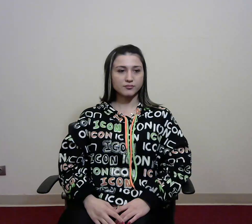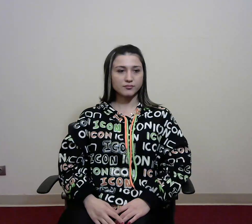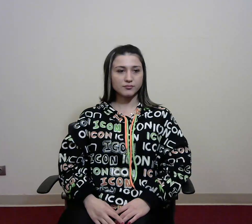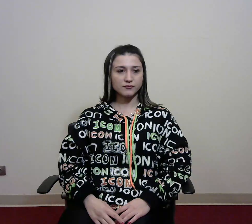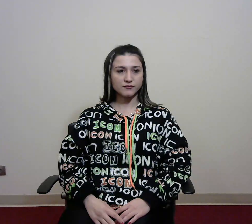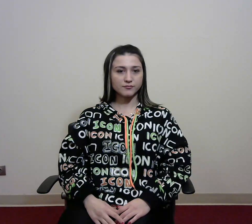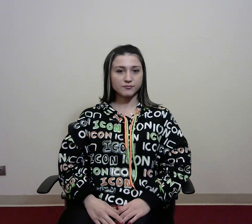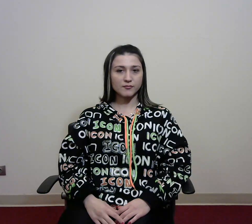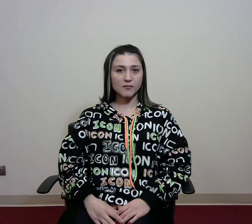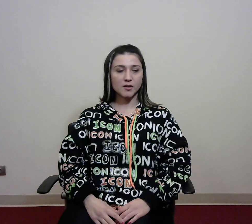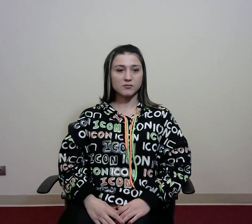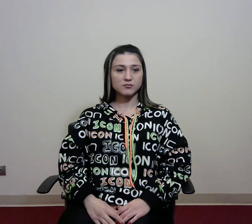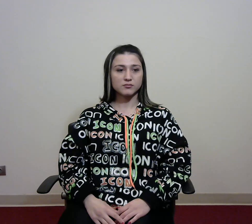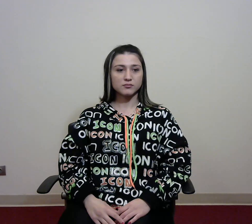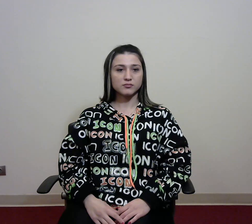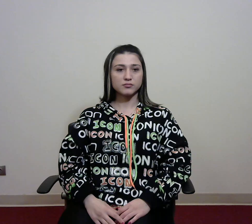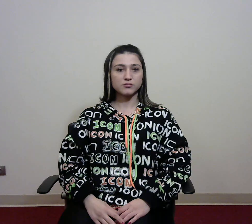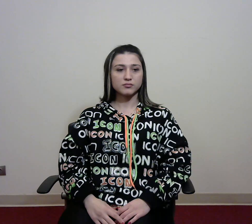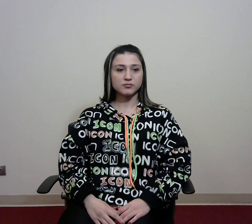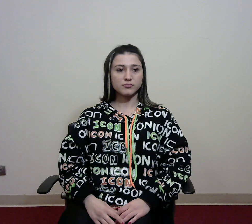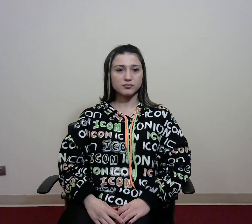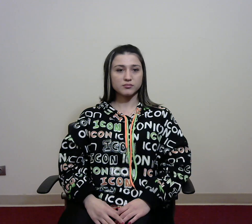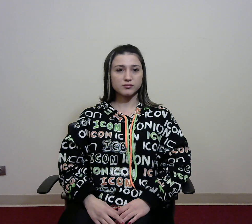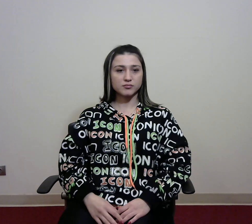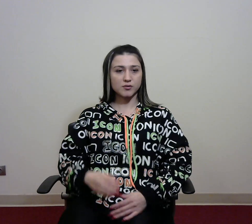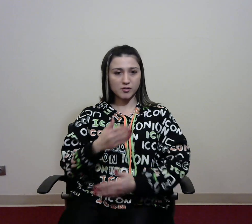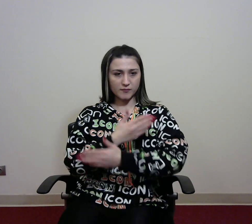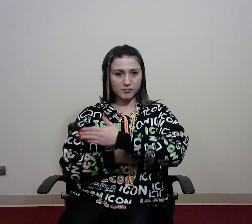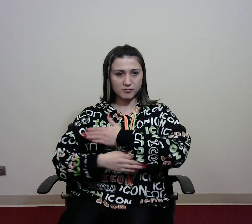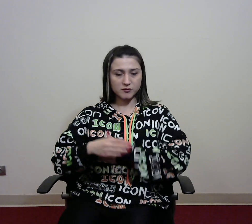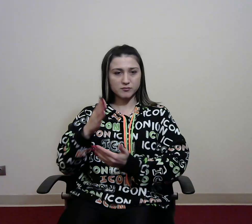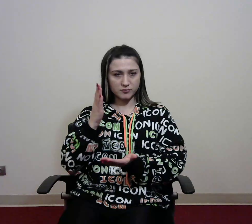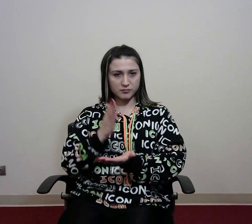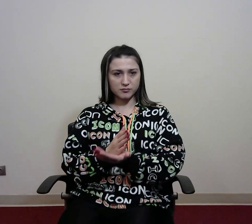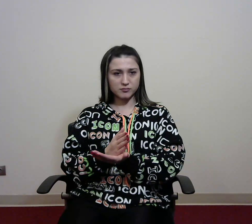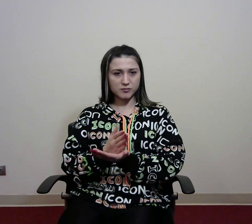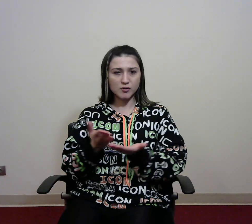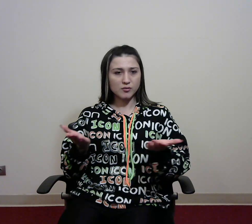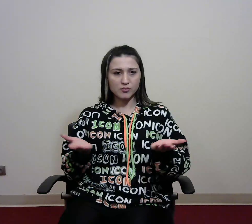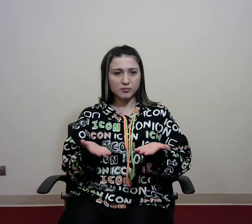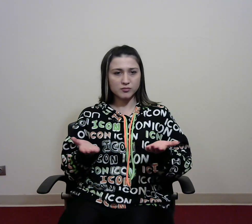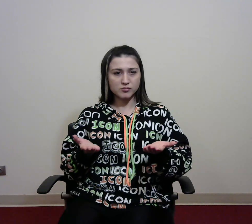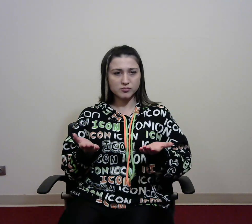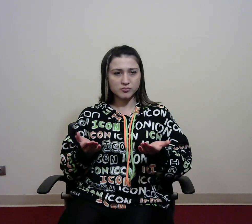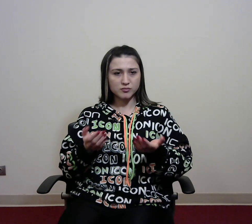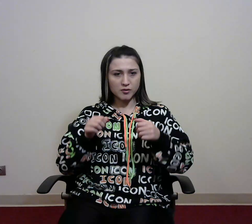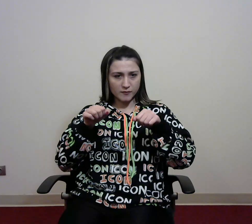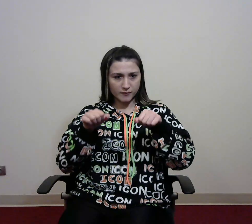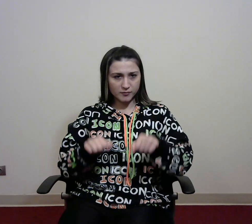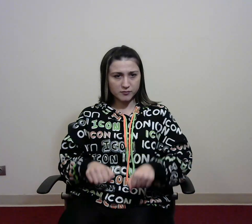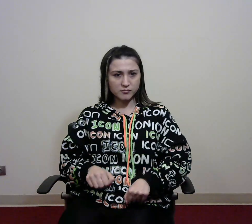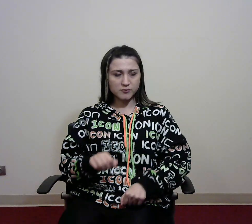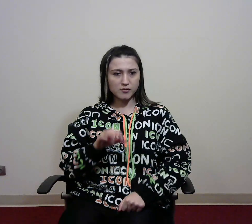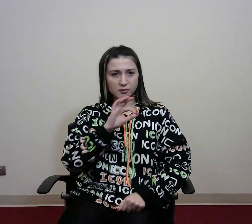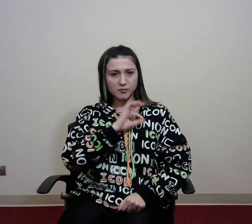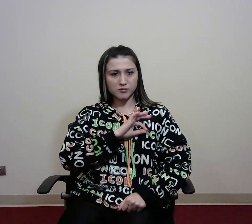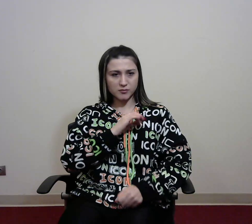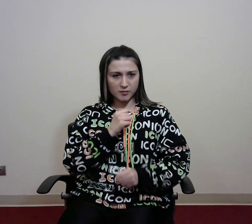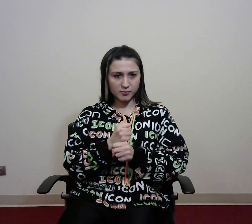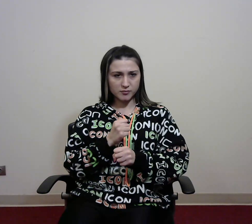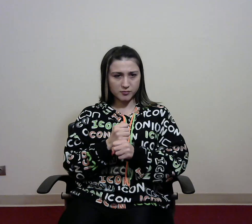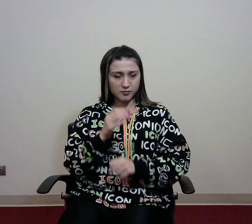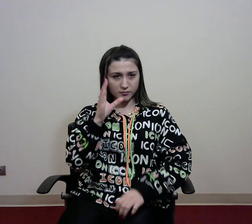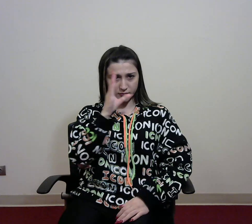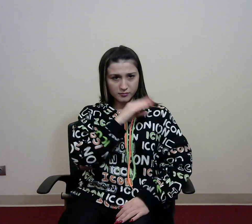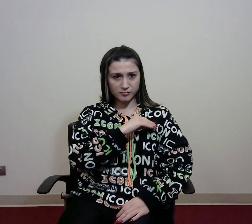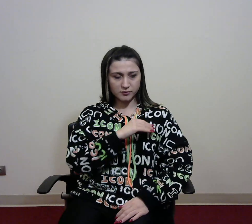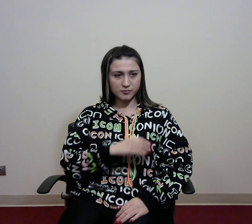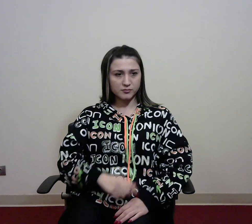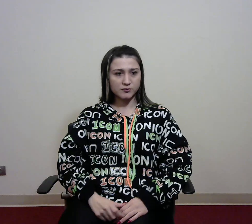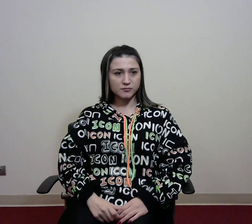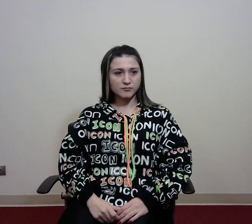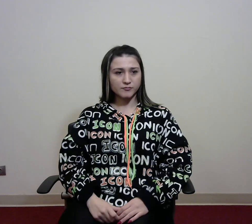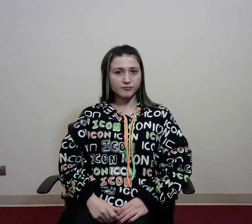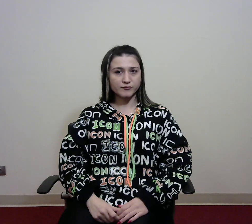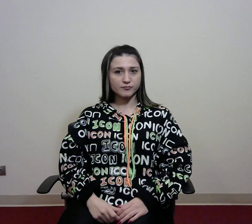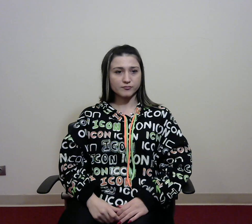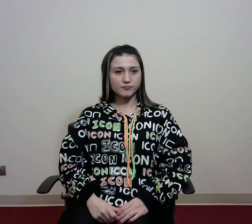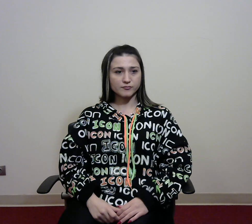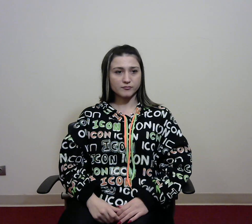Əlilliyim var, hansı hüquqlardan istifadə edə bilərəm?